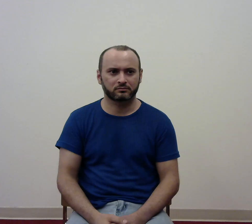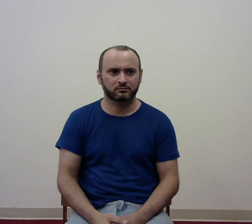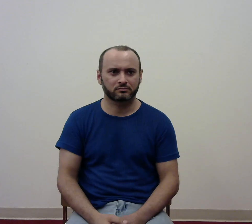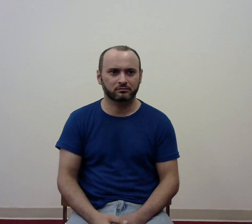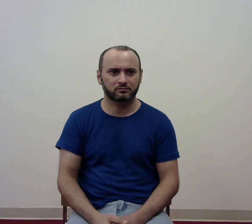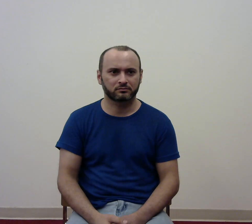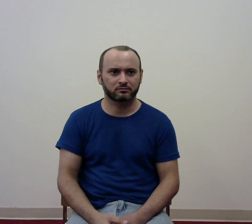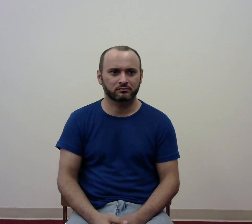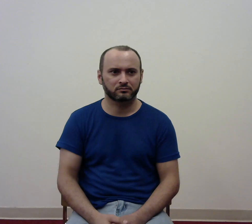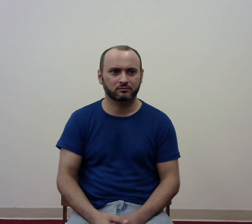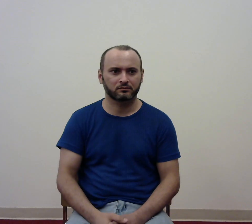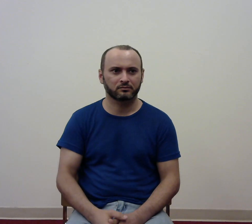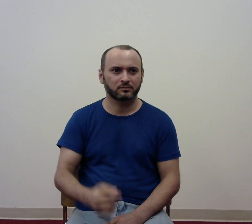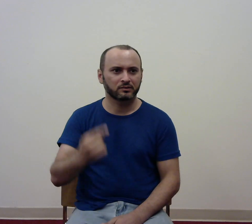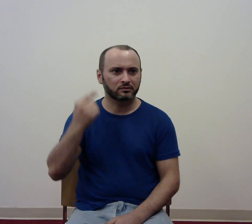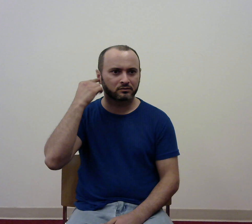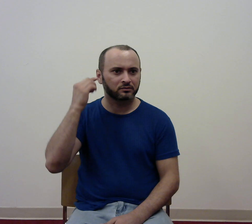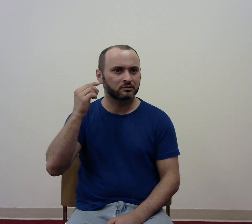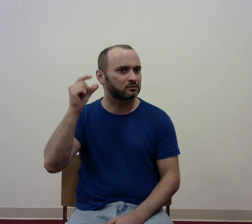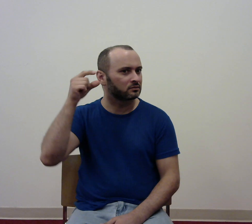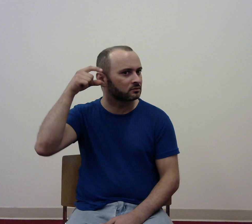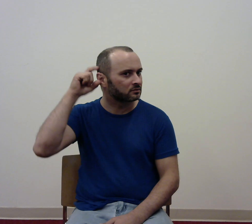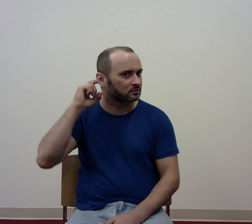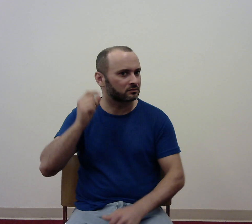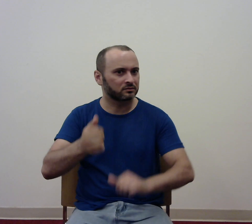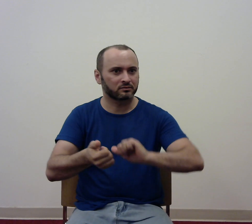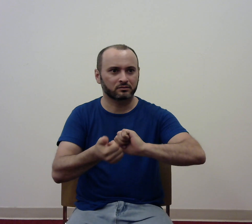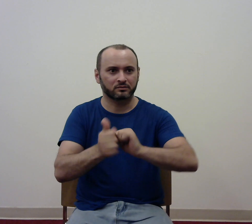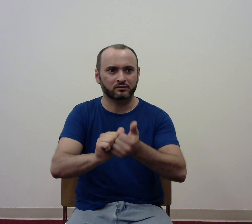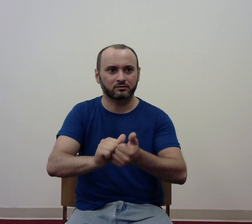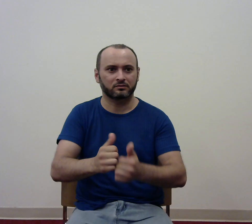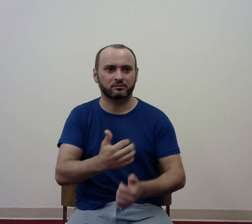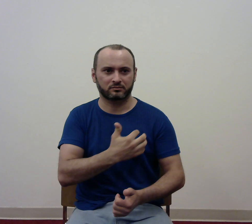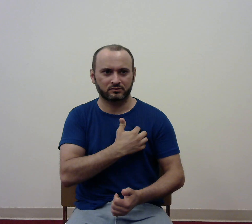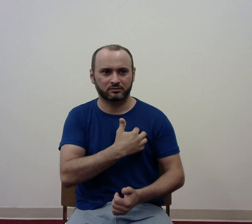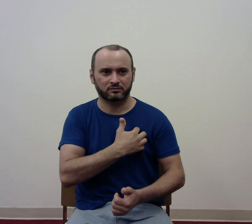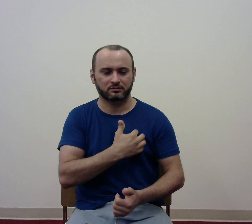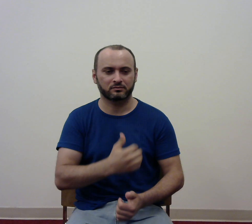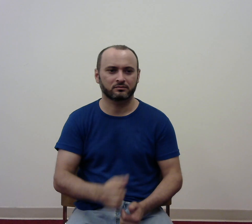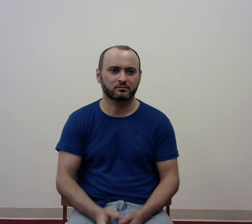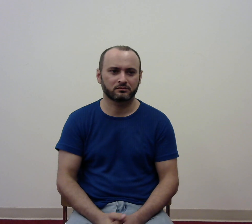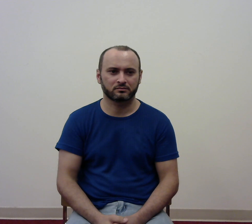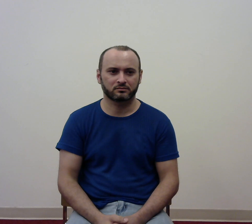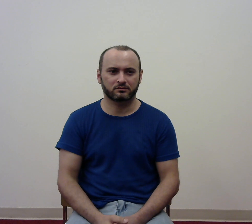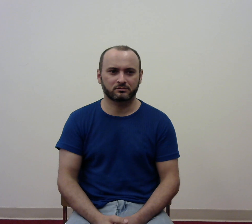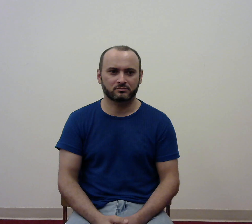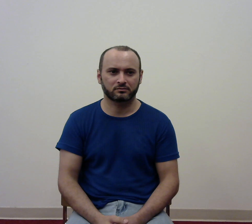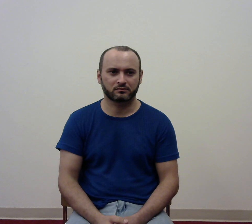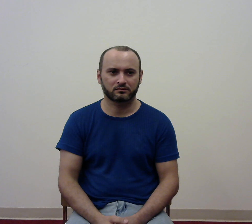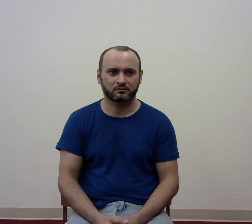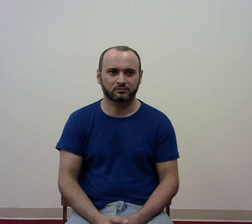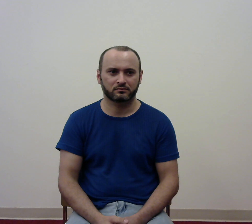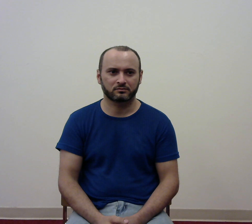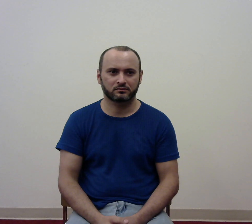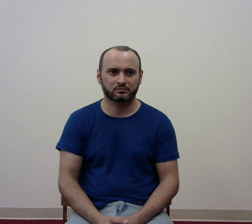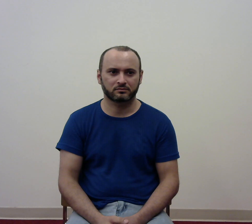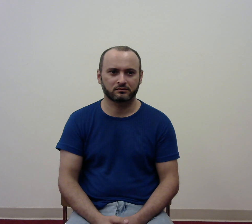Eşitmə aparatını dəyişmək istəyirəm